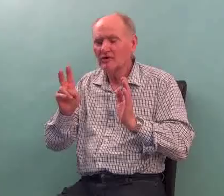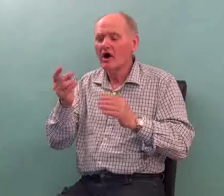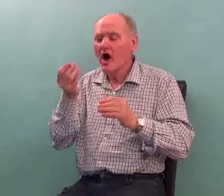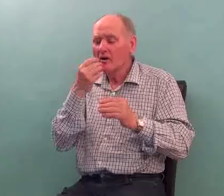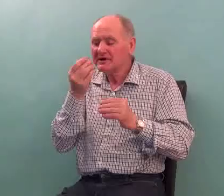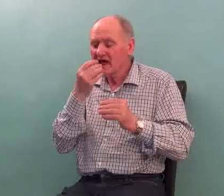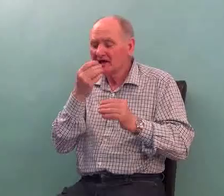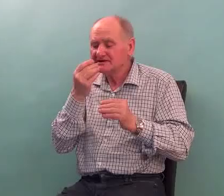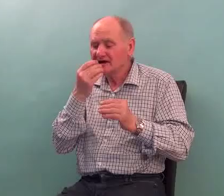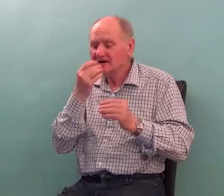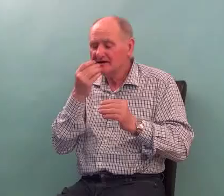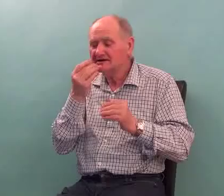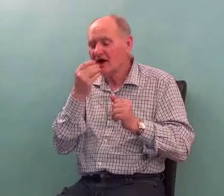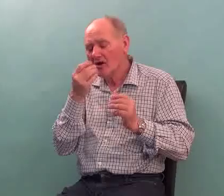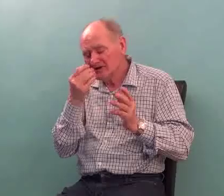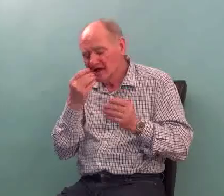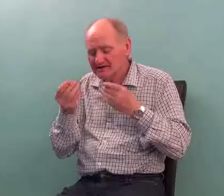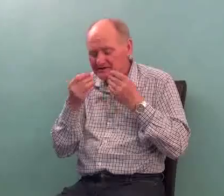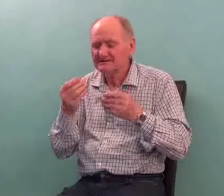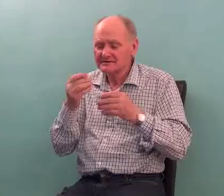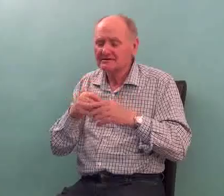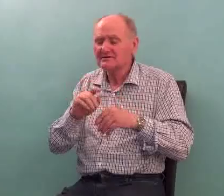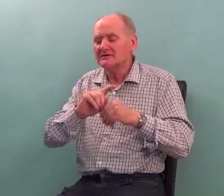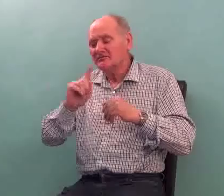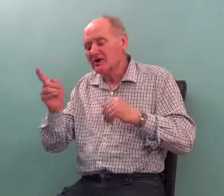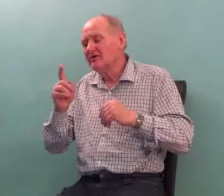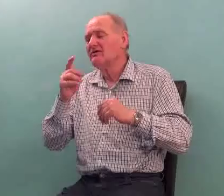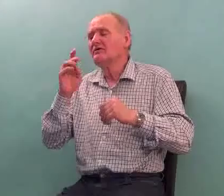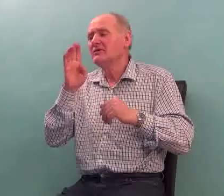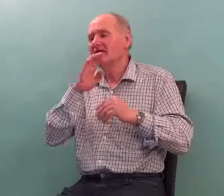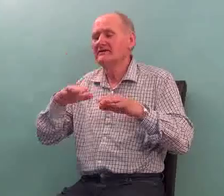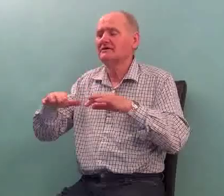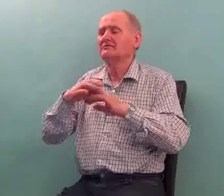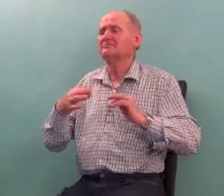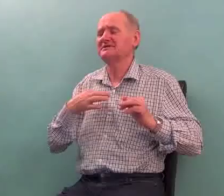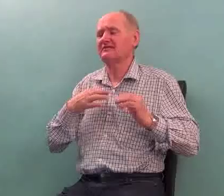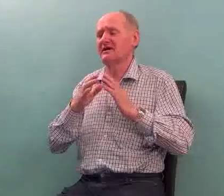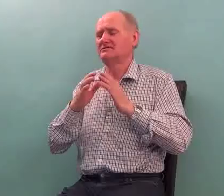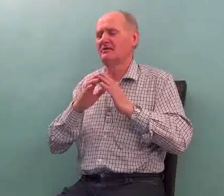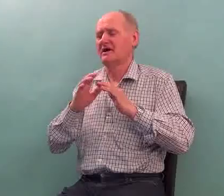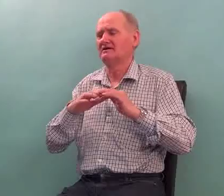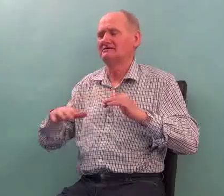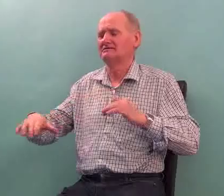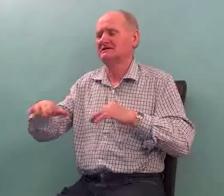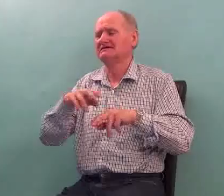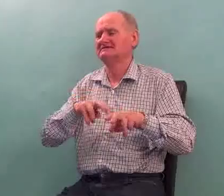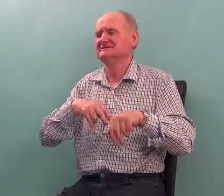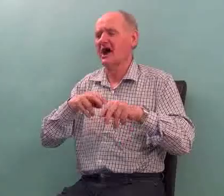Jem obiad, a potem na podwórko. Prywatne, koło domu, na działce.